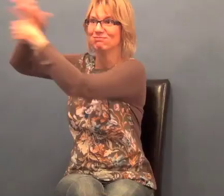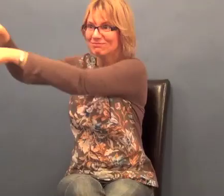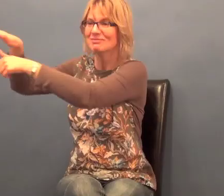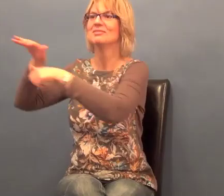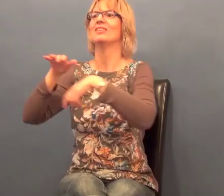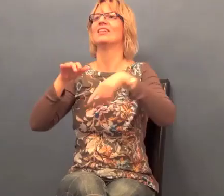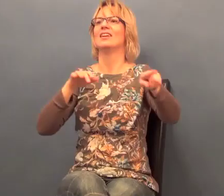Już.